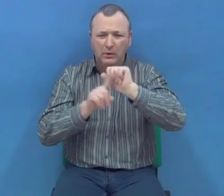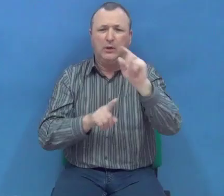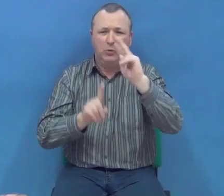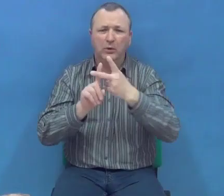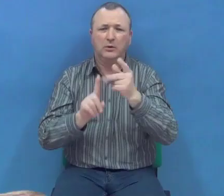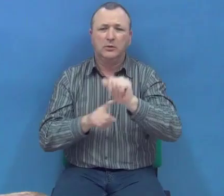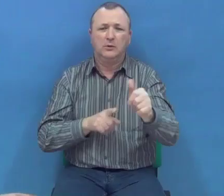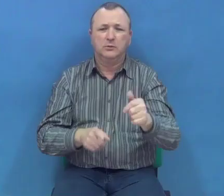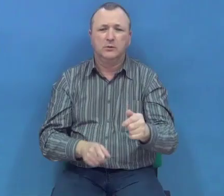Jest drugie.